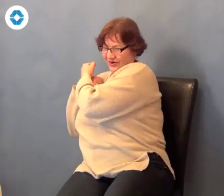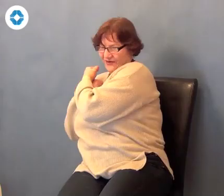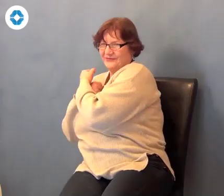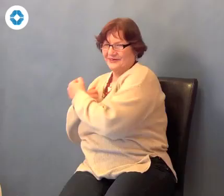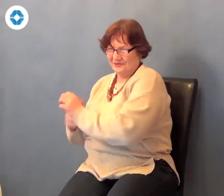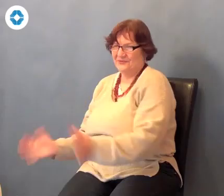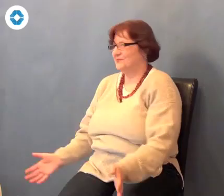Koniec.